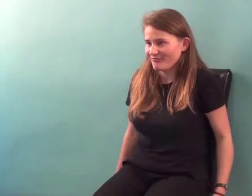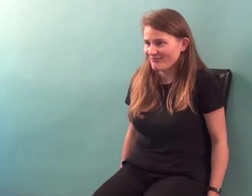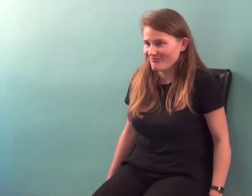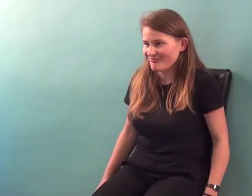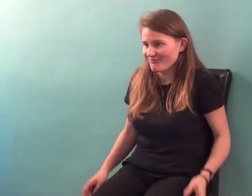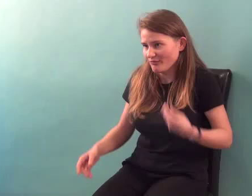Mogę się dołączyć do ciebie.